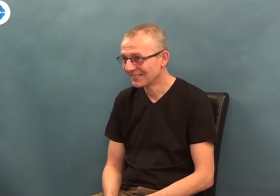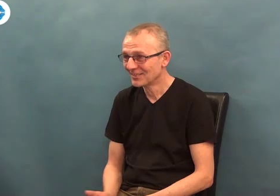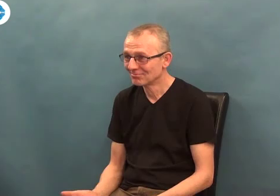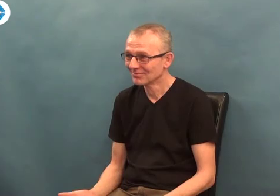Musisz.